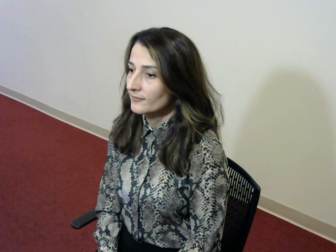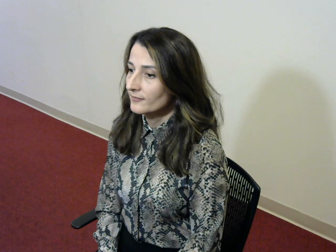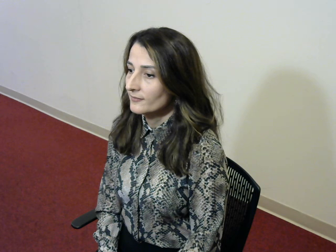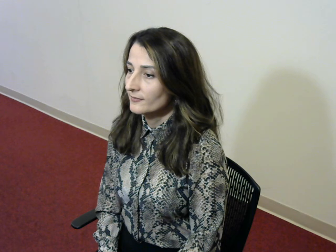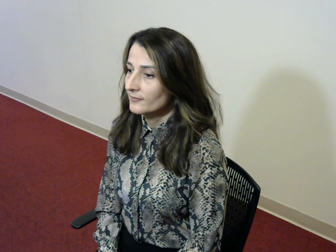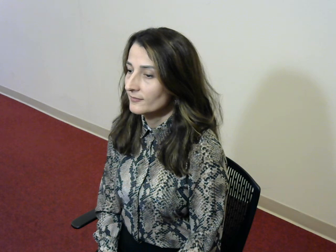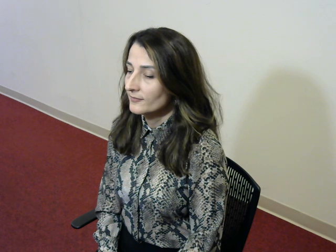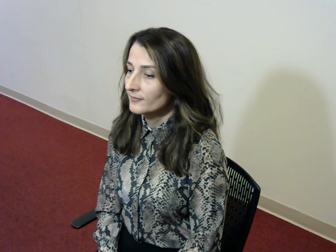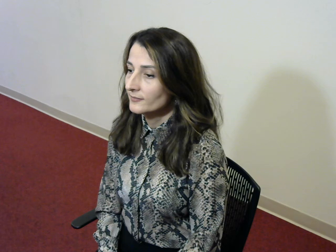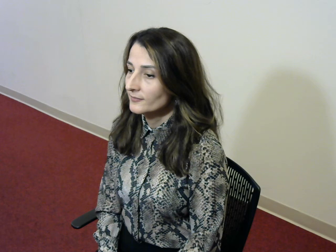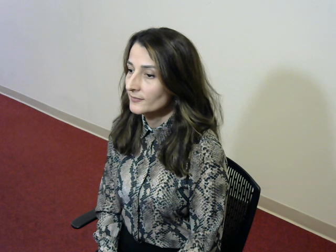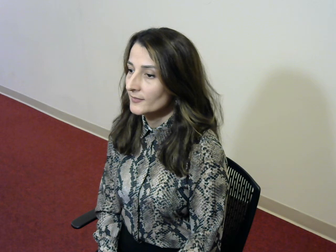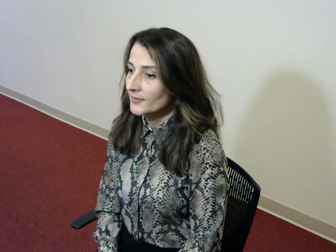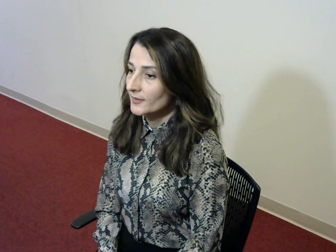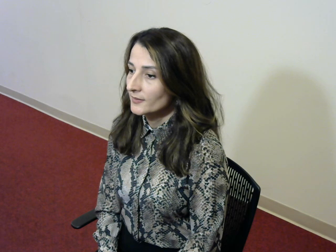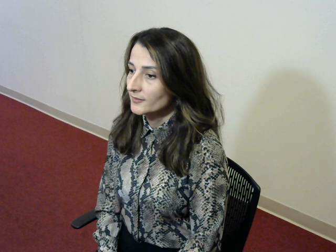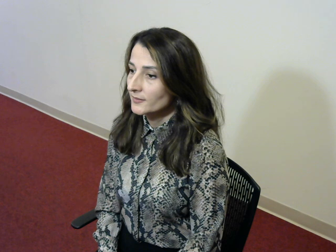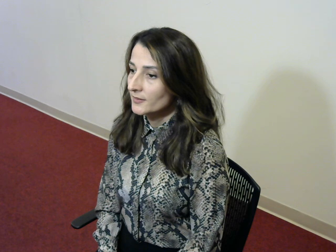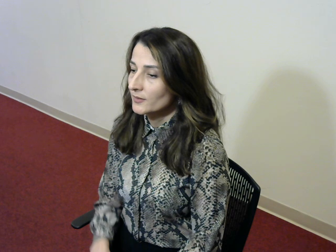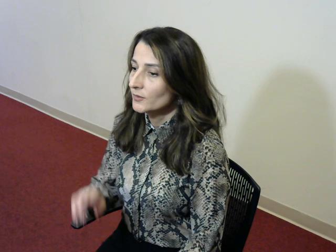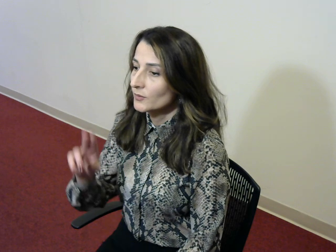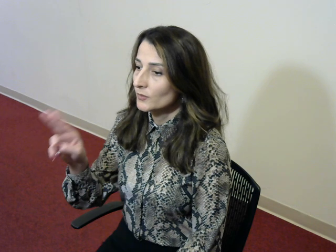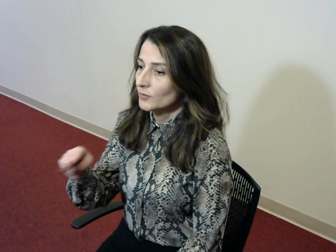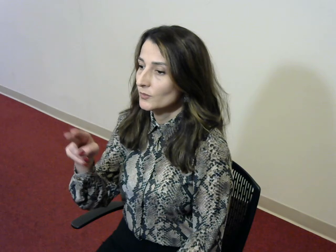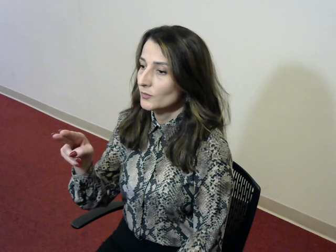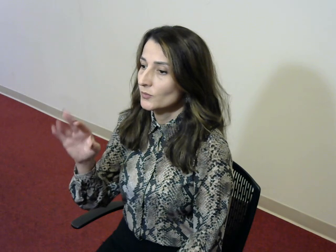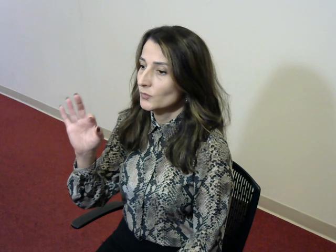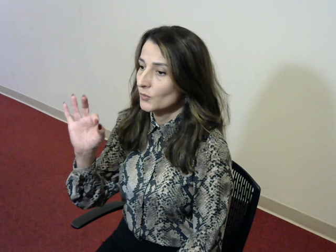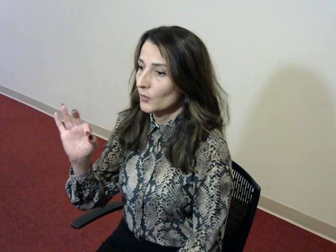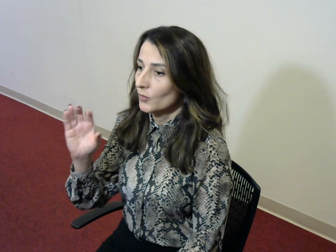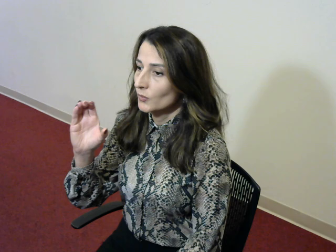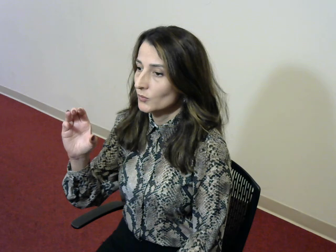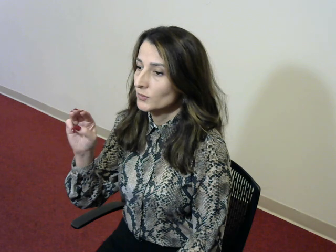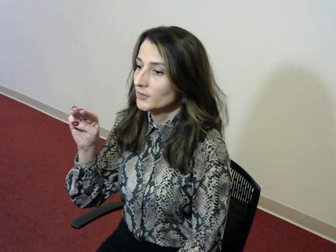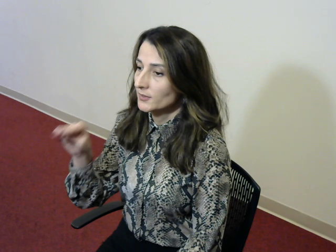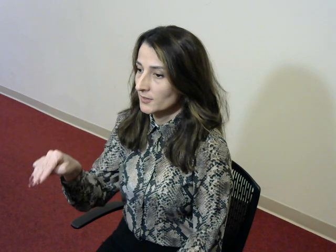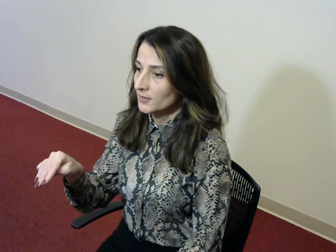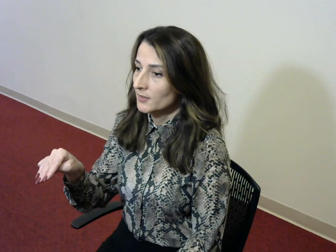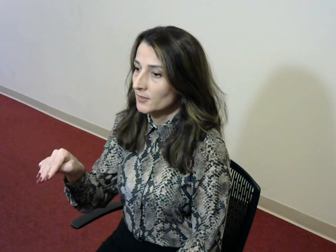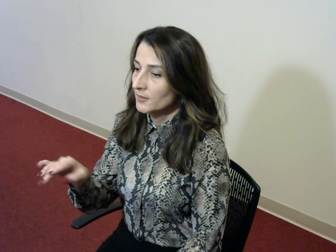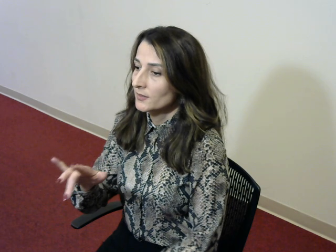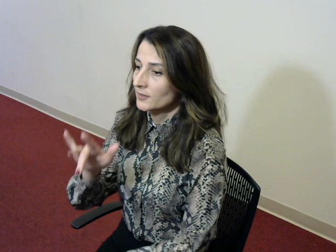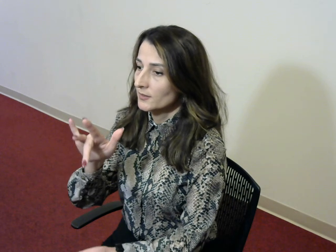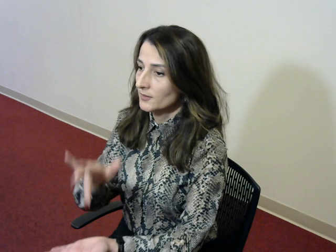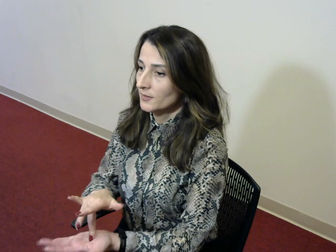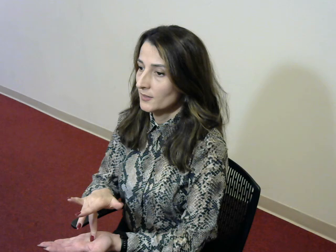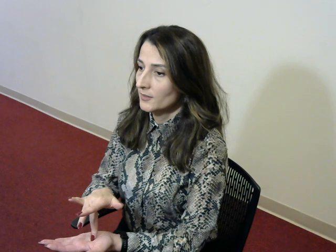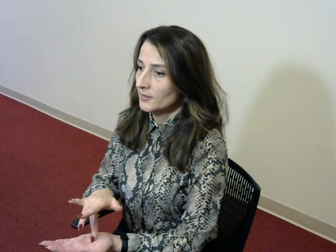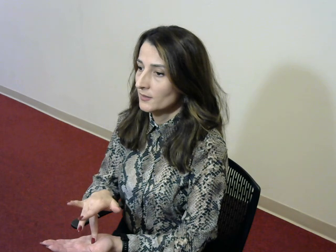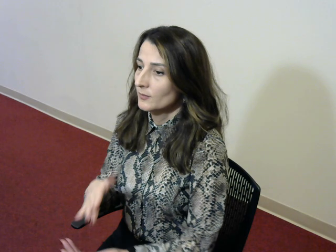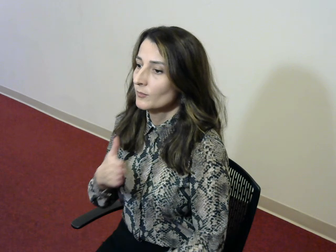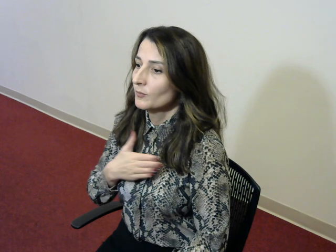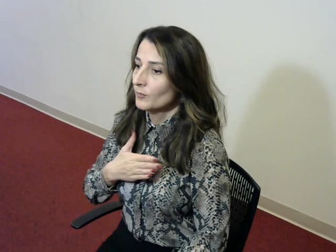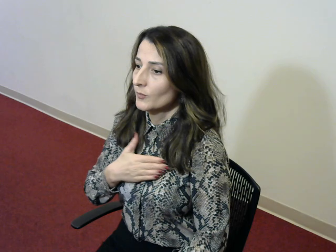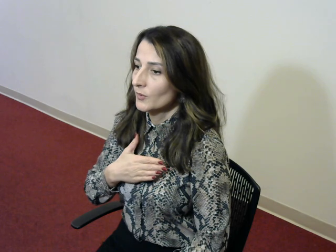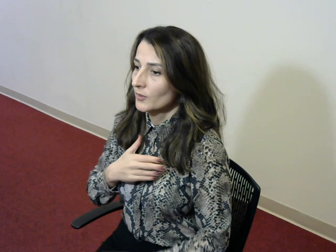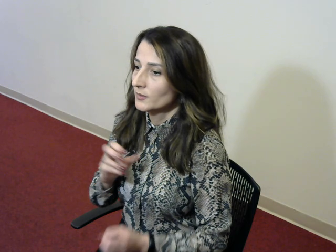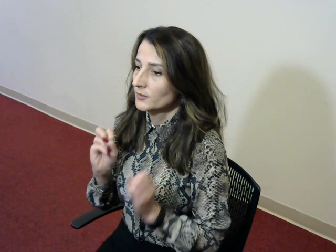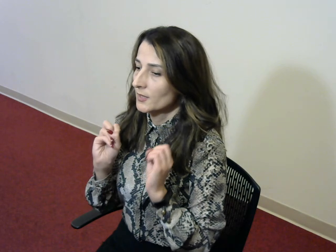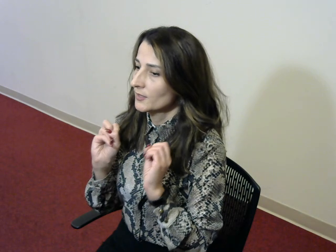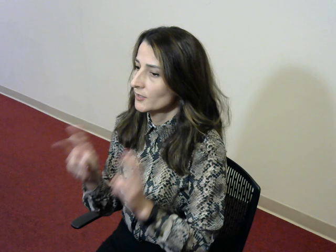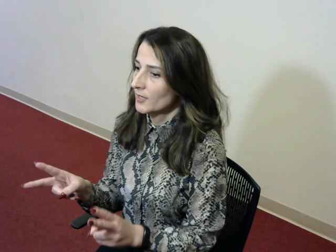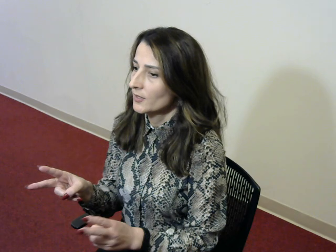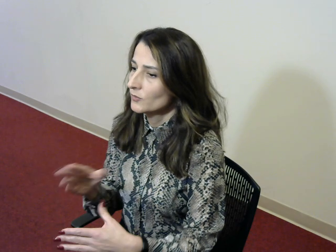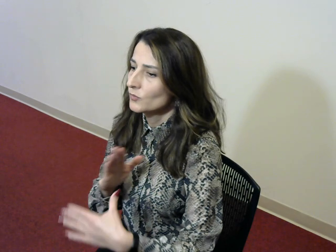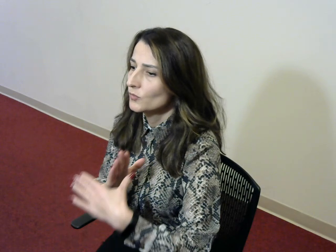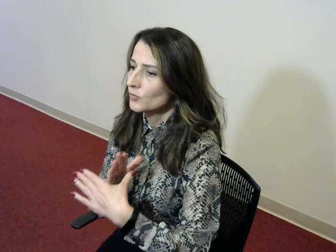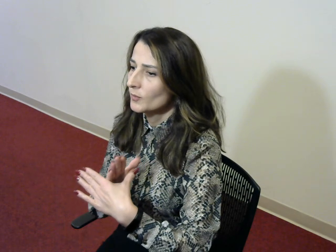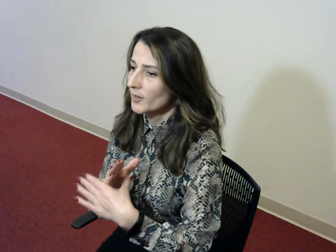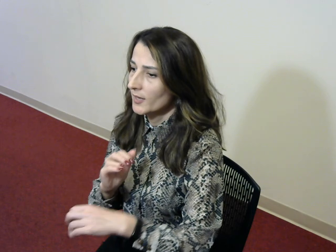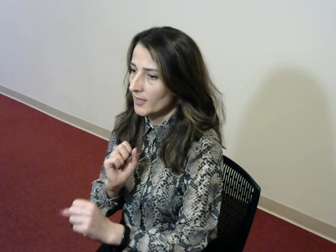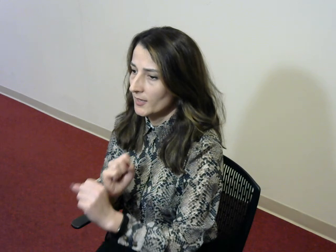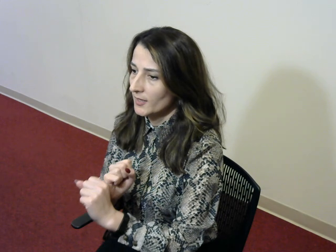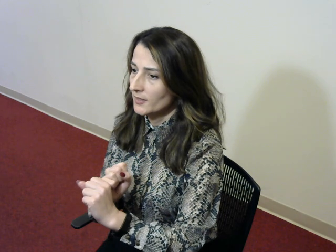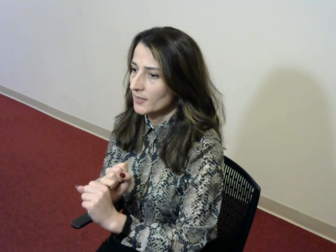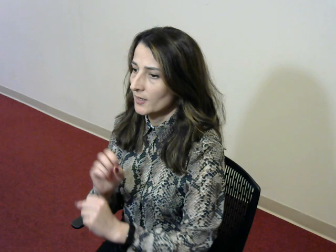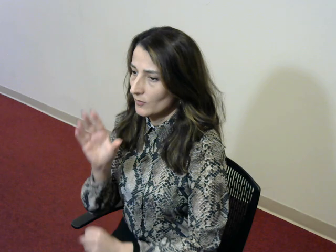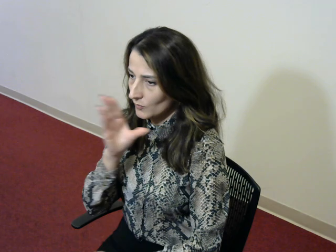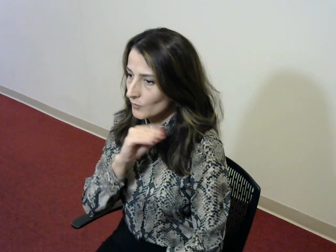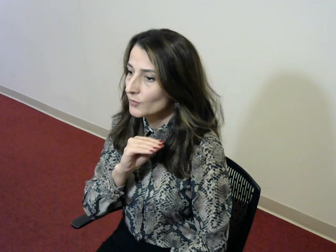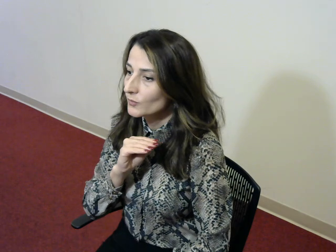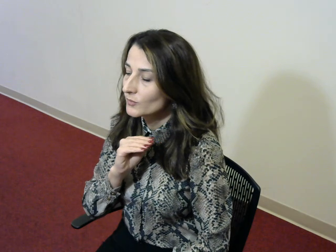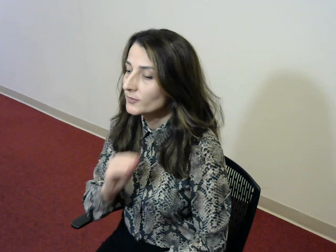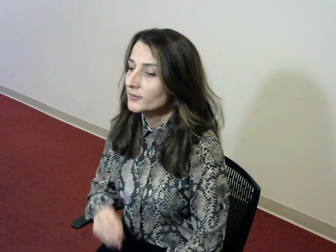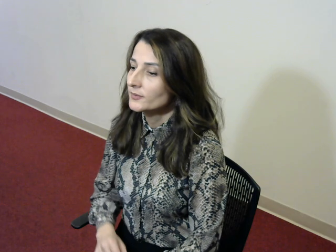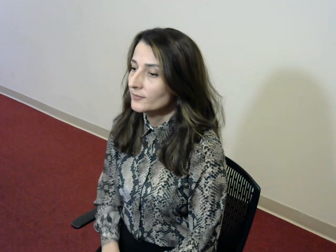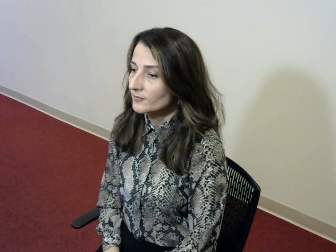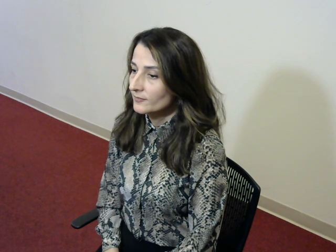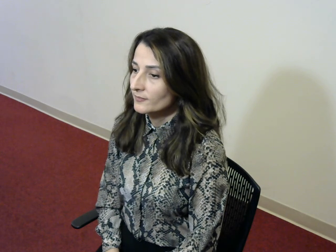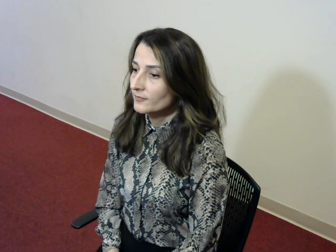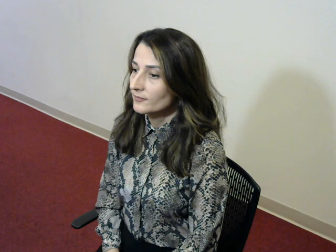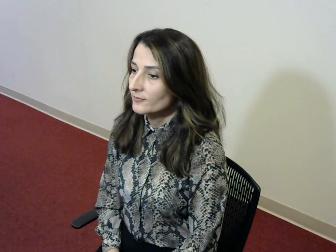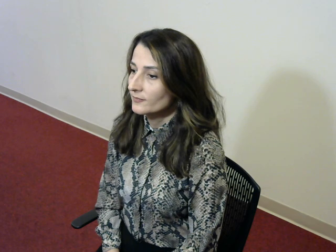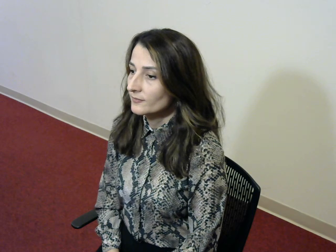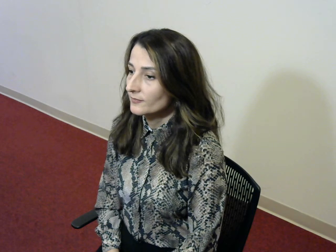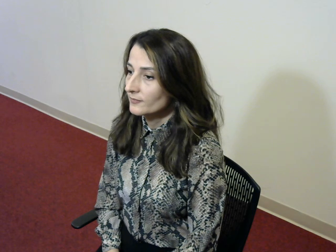DOST Mərkəzləri mənə necə kömək edə bilər?